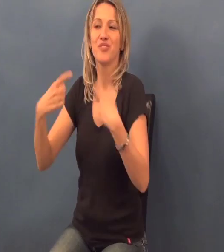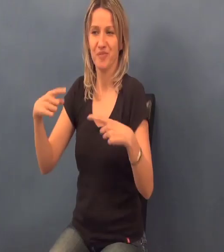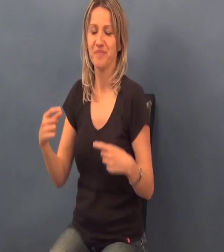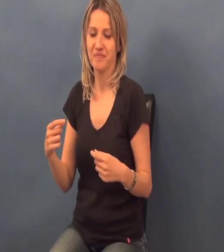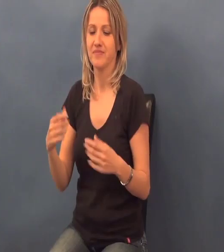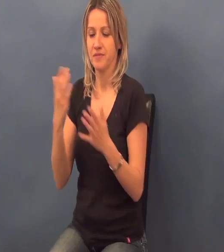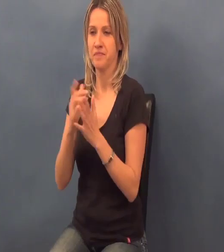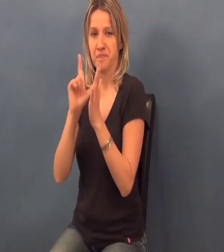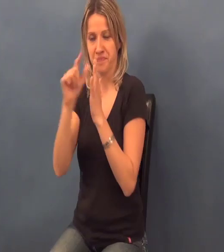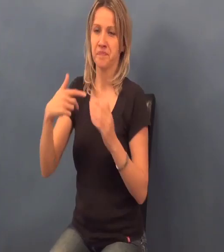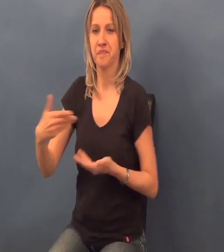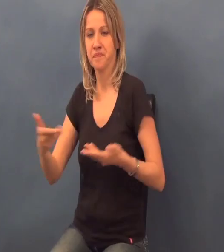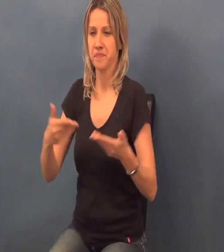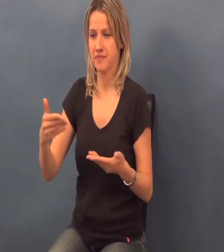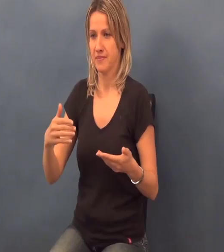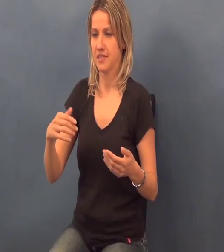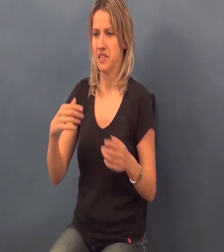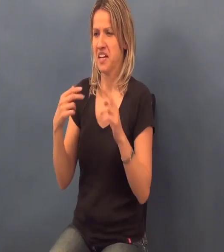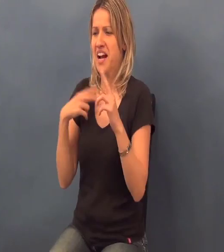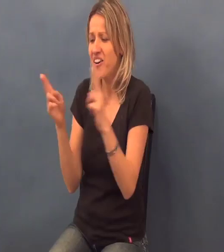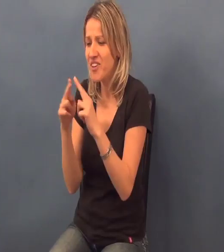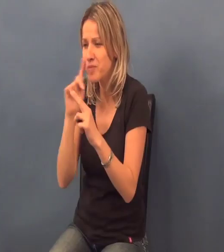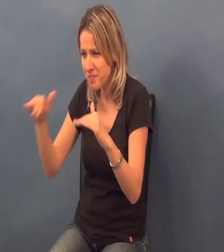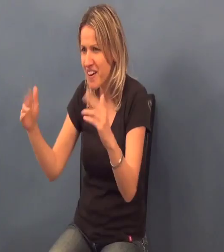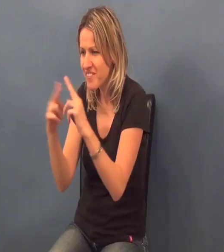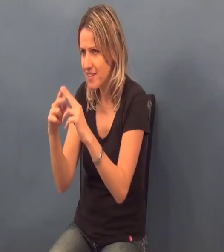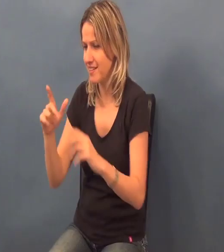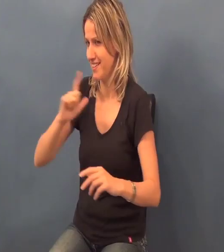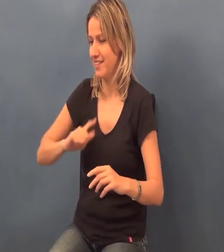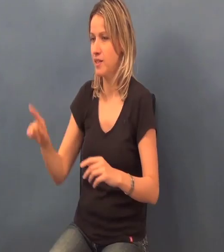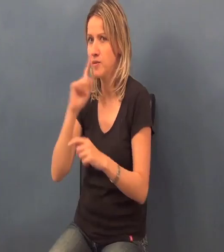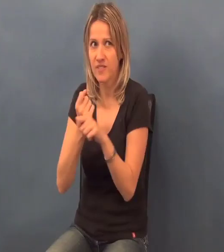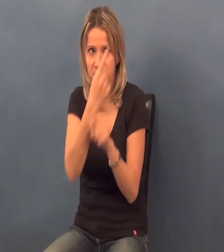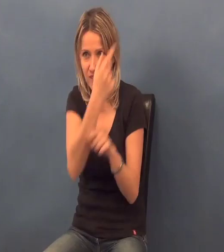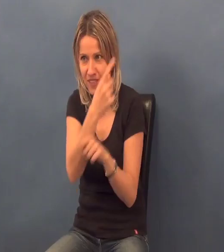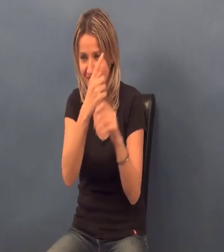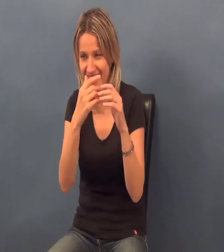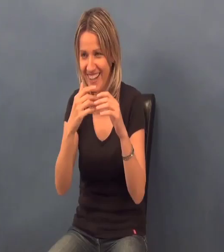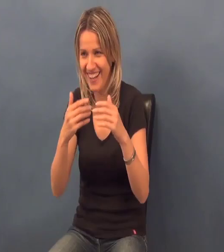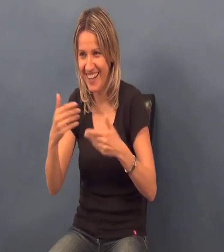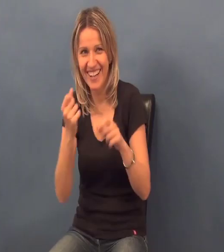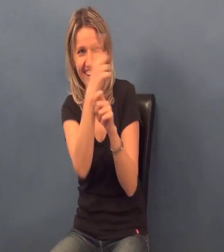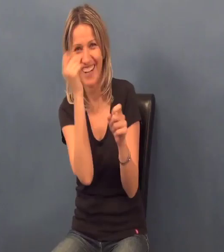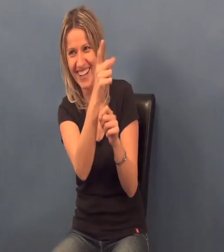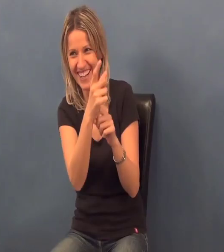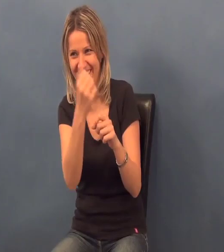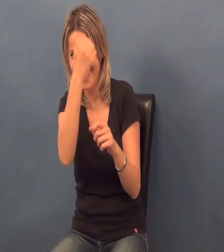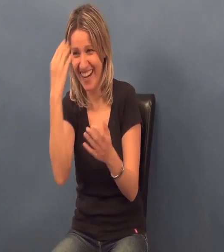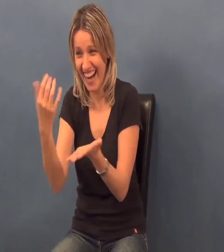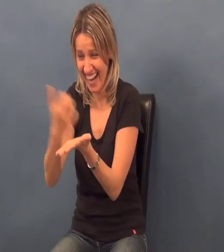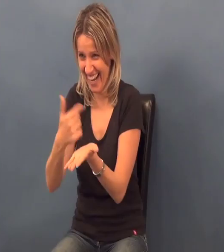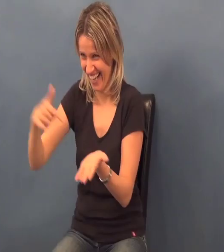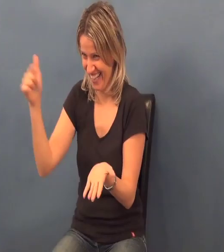Już idzie, maszeruje. Teraz już wiem, po co się umawiał z małym chłopcem. Mały chłopiec miał rzucić w szybę i ją wybić. W ten sposób chcą zarobić.